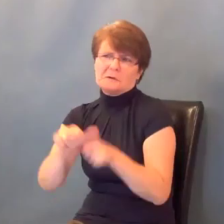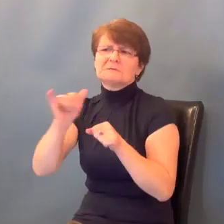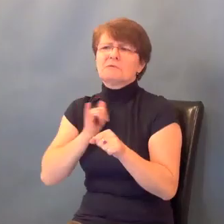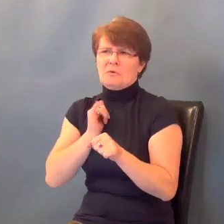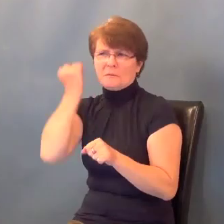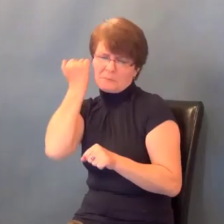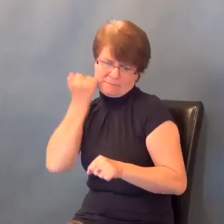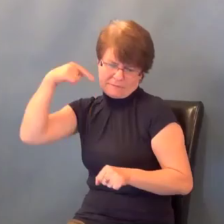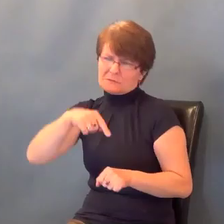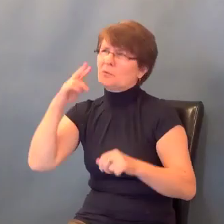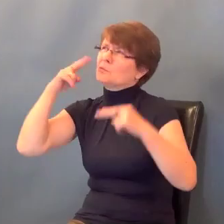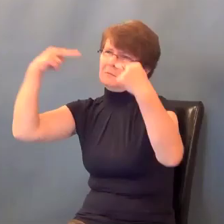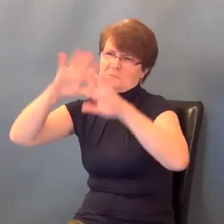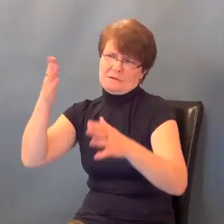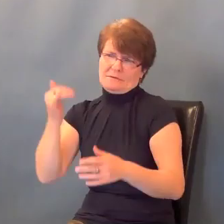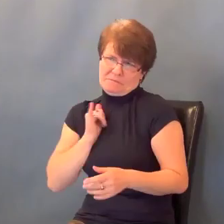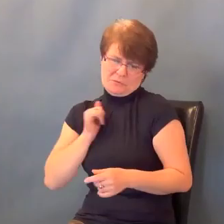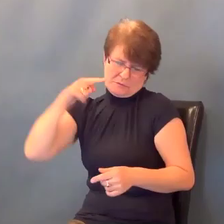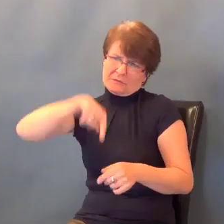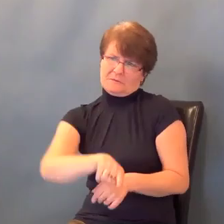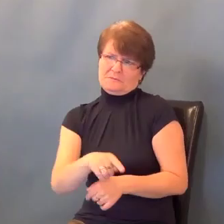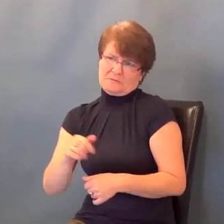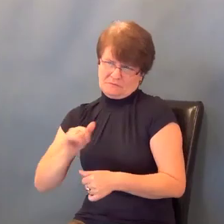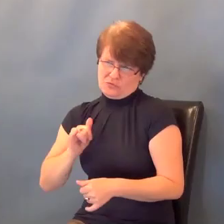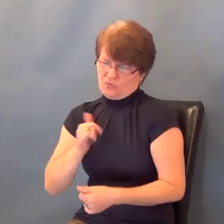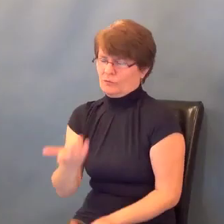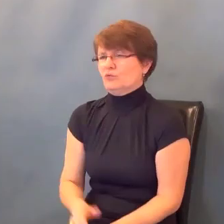Jest wygodne miejsce w piwnicy, dla głuchych wygodne miejsce.